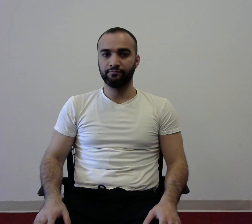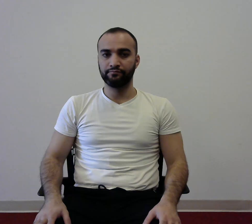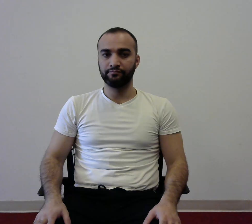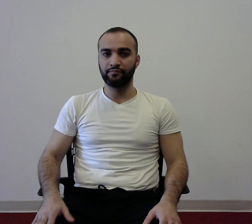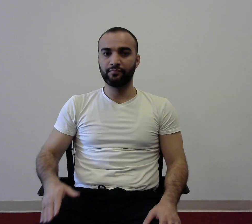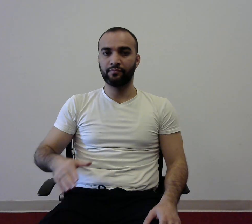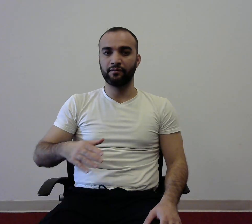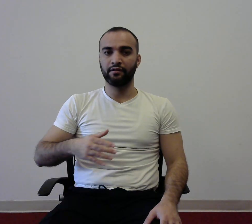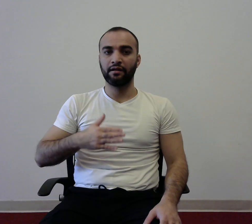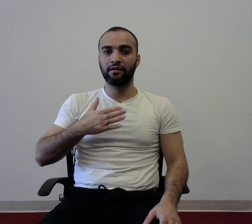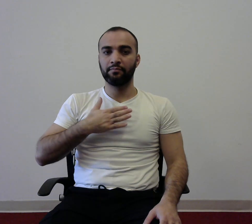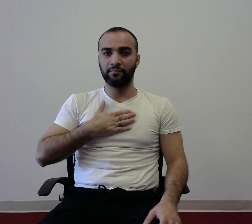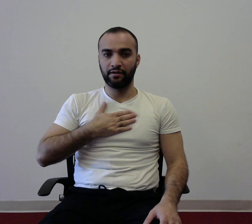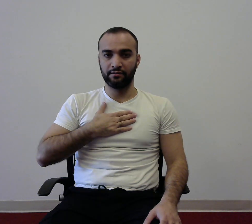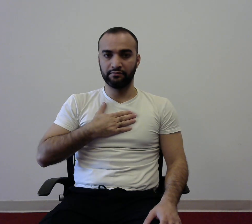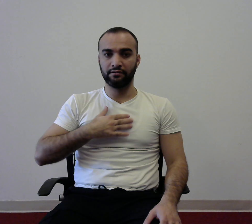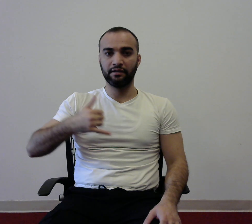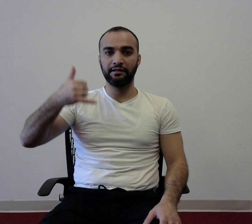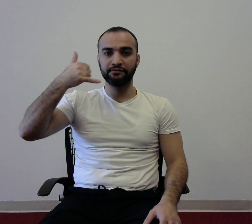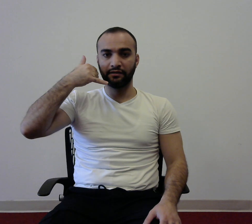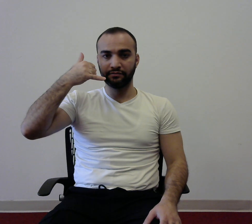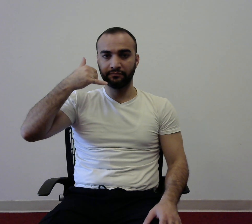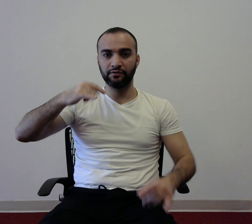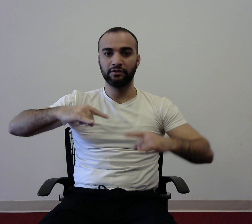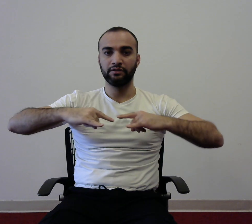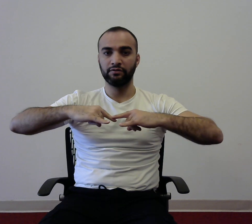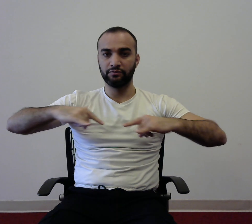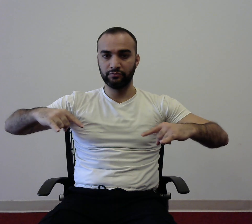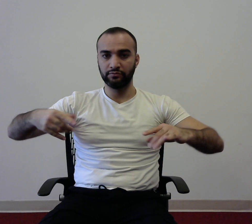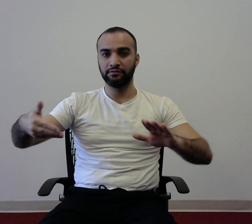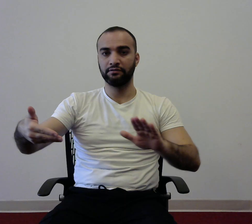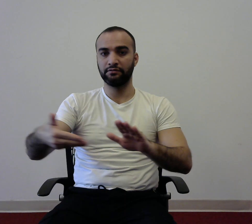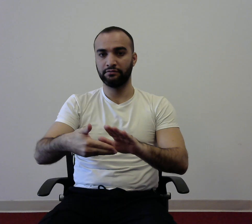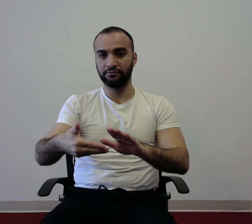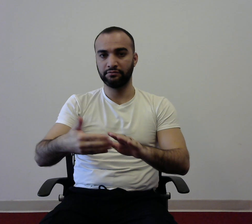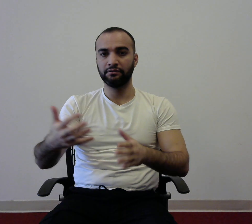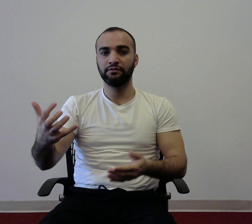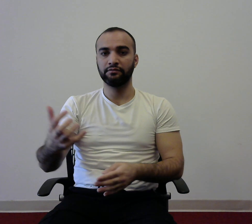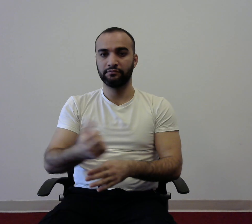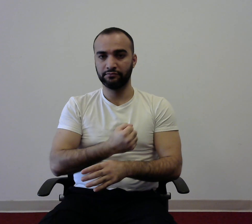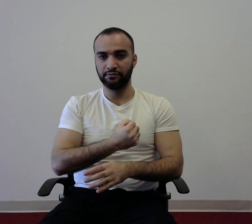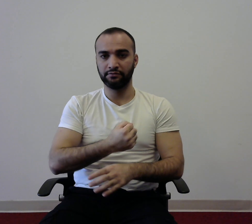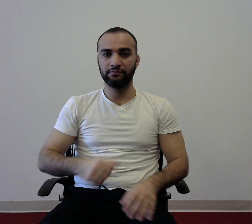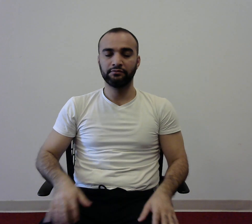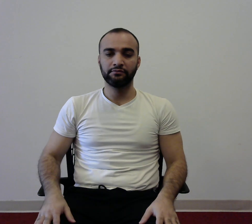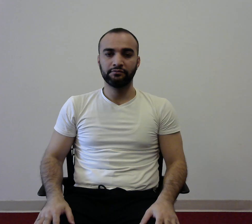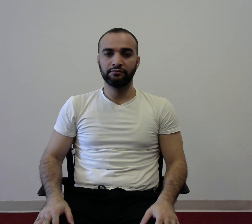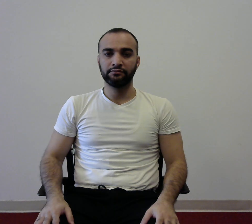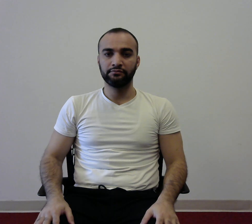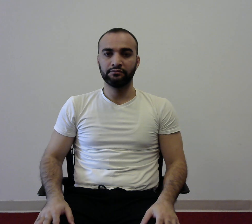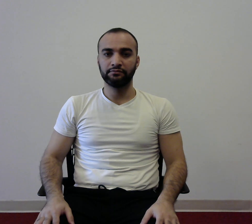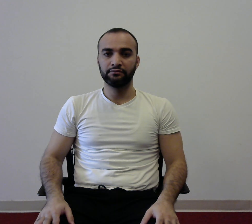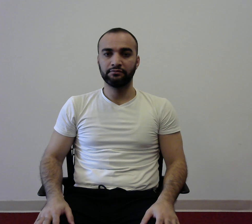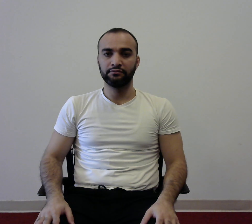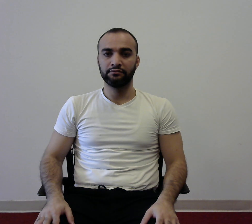Mən telefonumu stolun altından tapdım